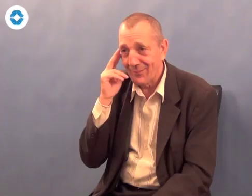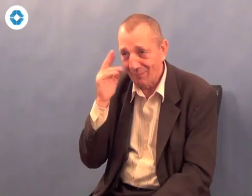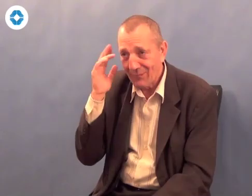Rozumiesz?